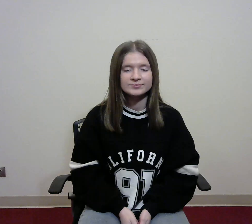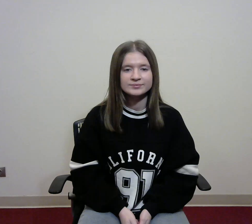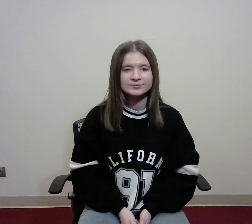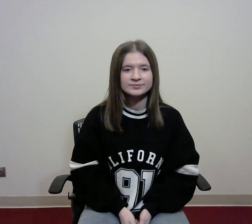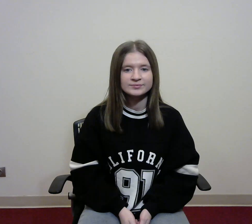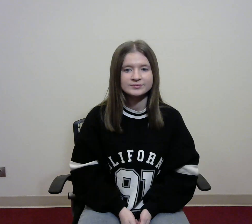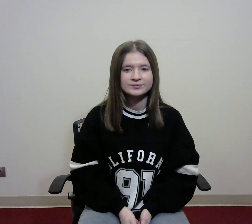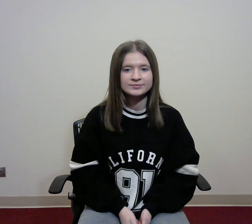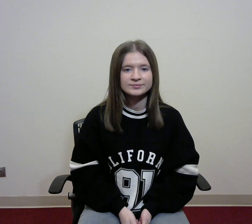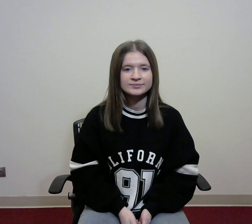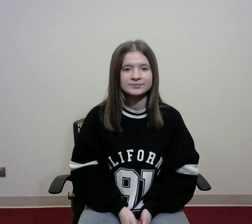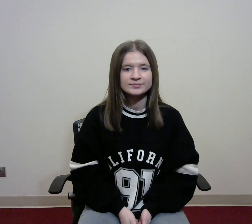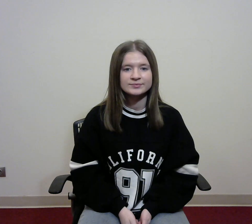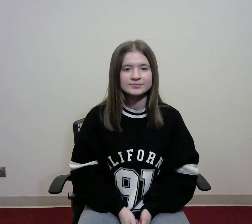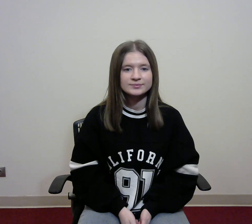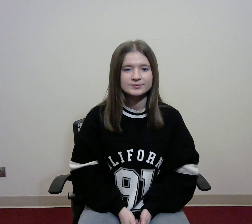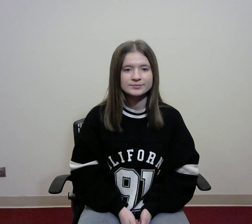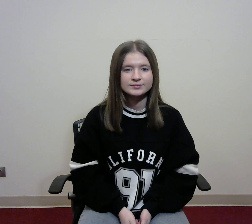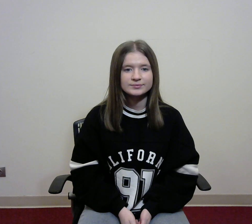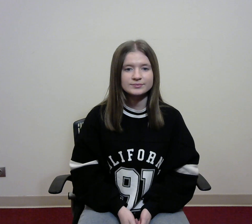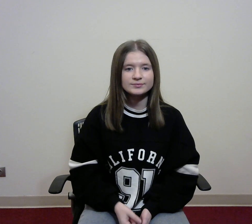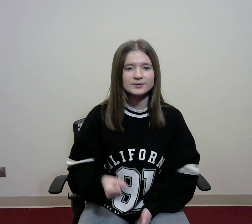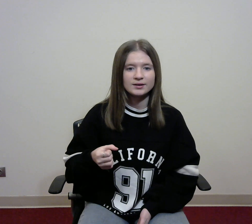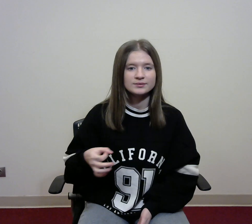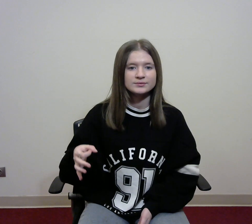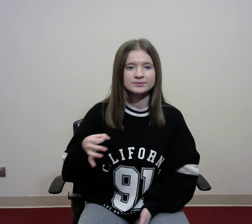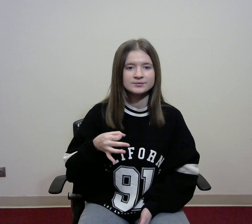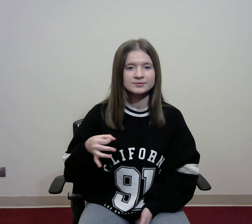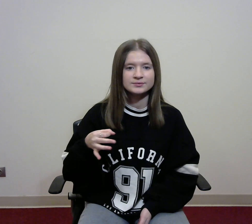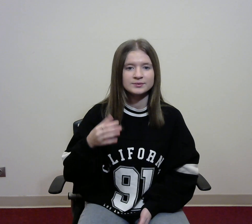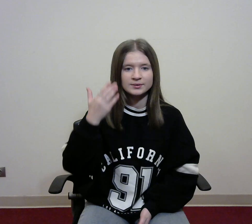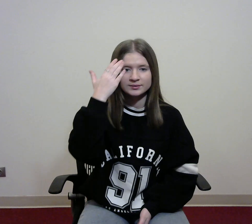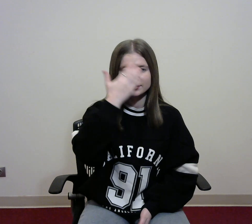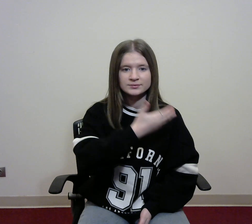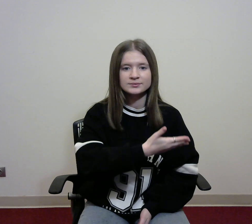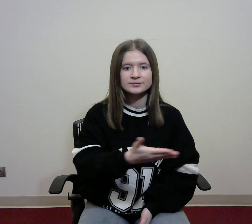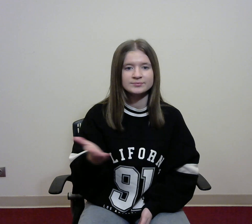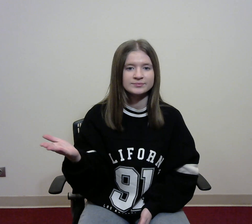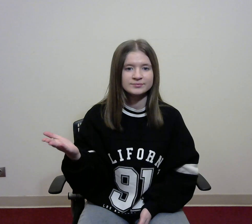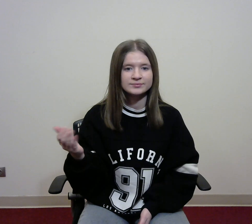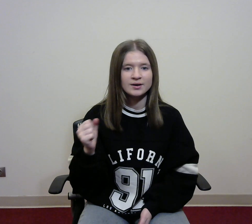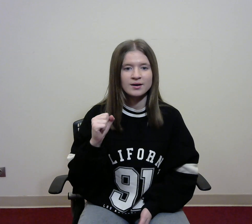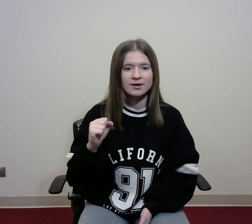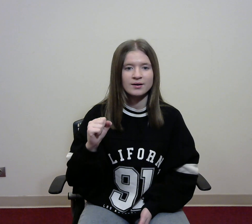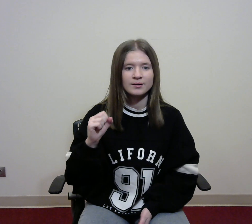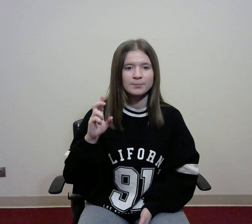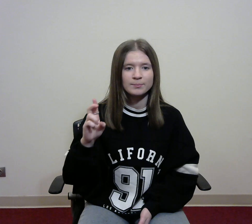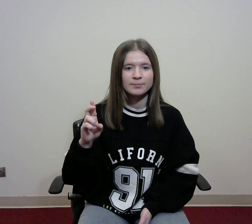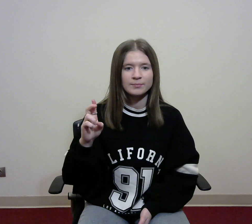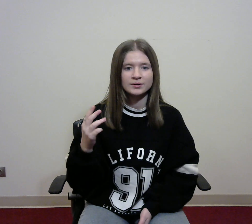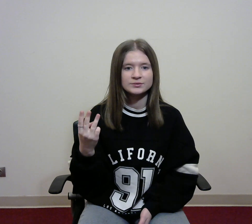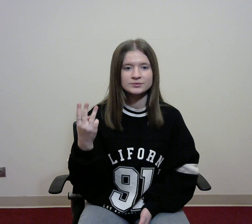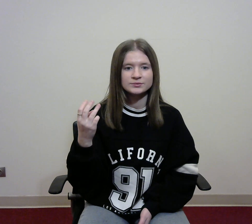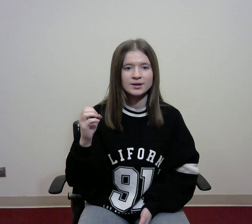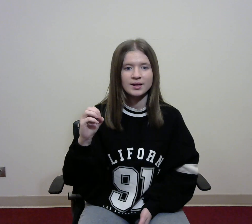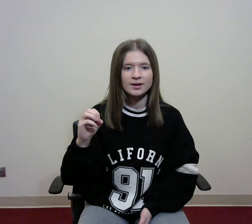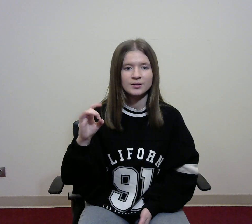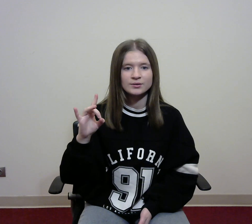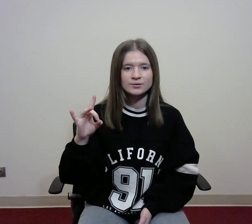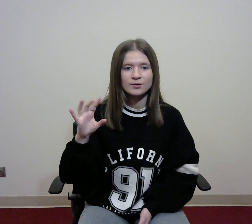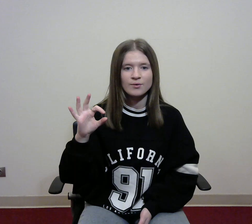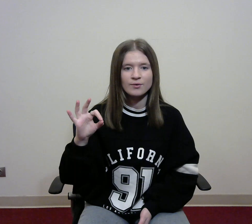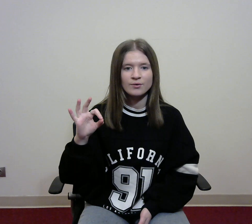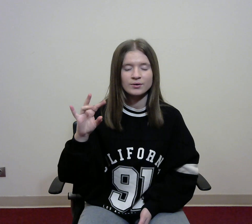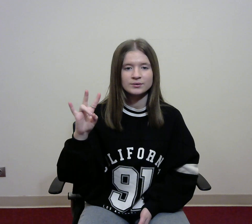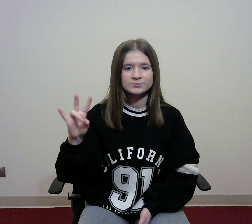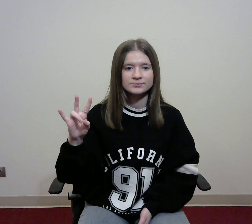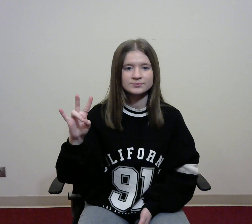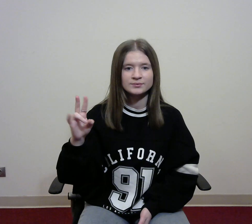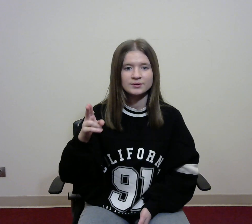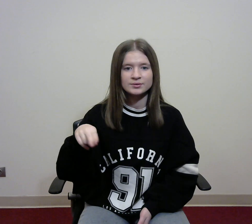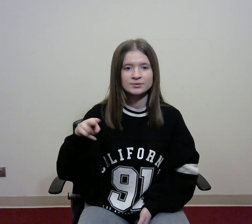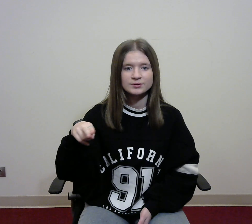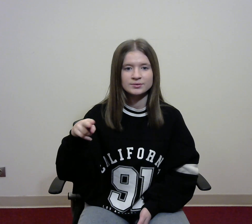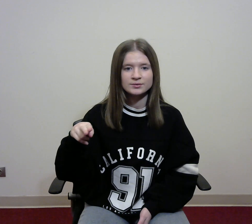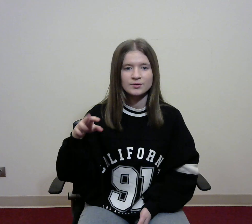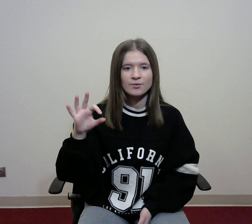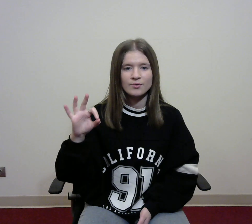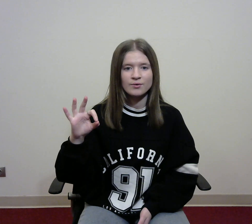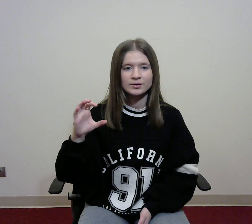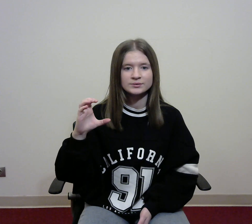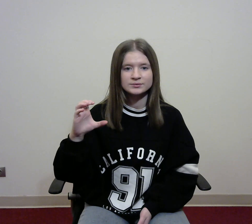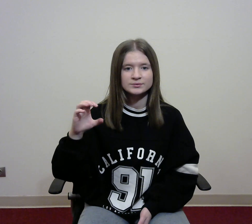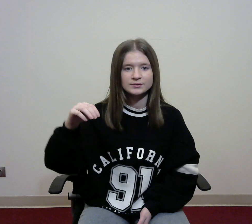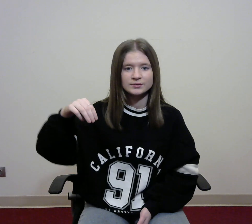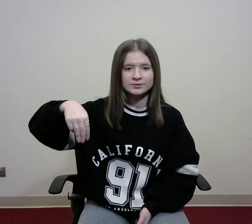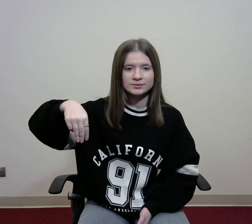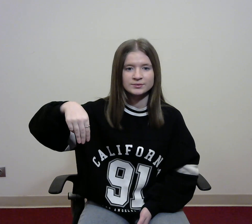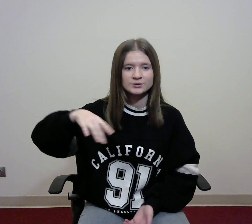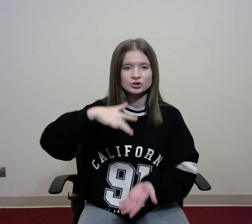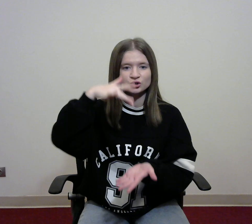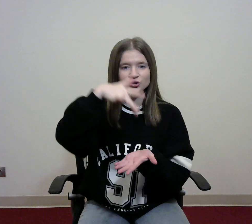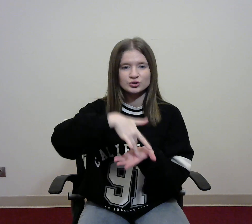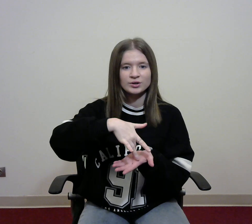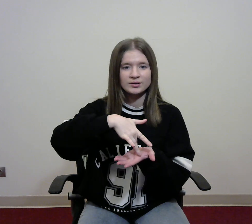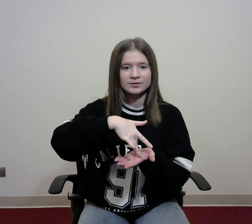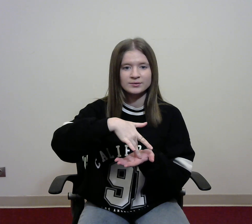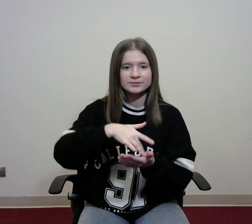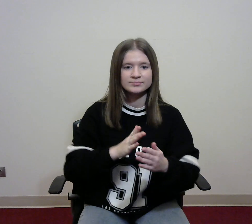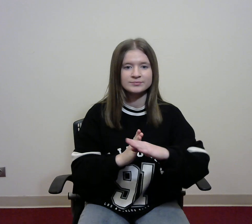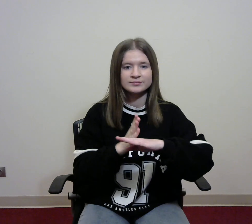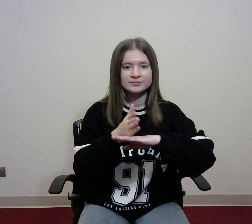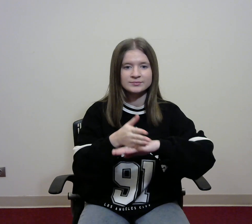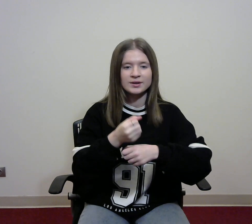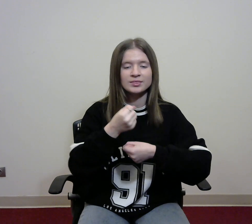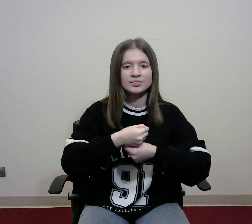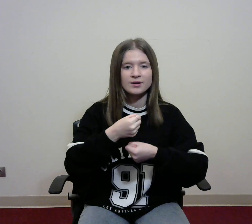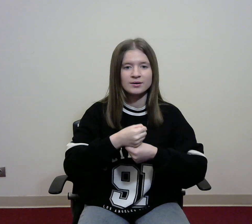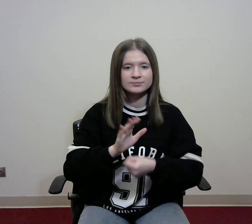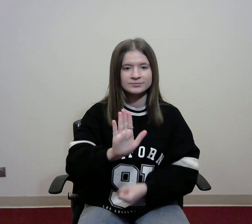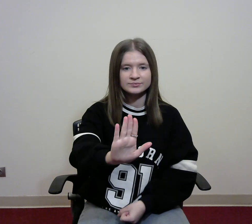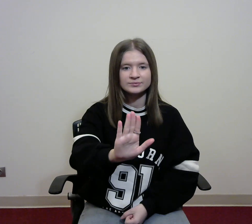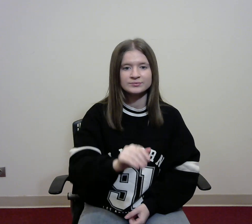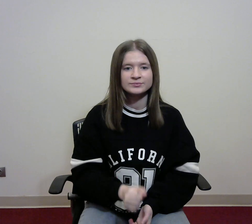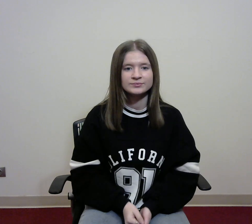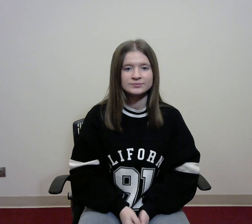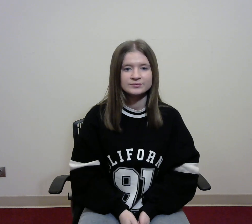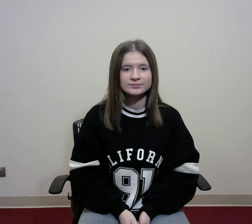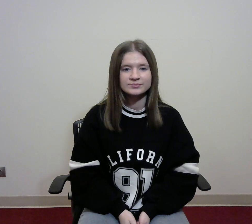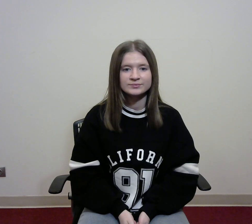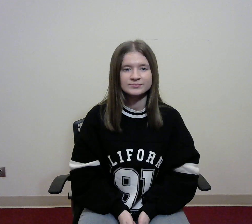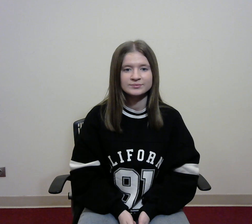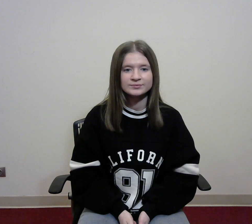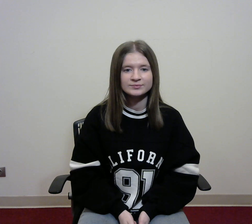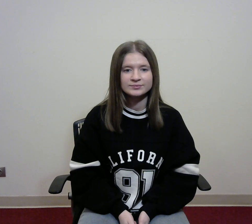Abşeron rayon sakinləri isə Abşeron DOST Mərkəzinə müraciət etməlidir